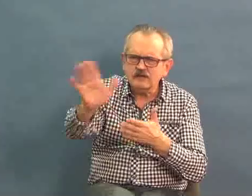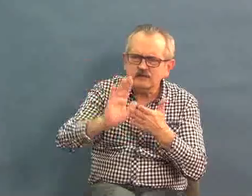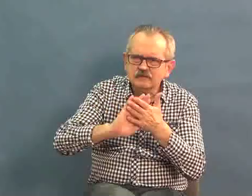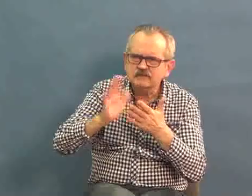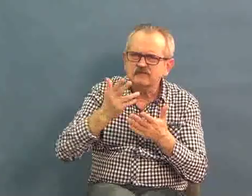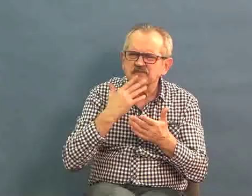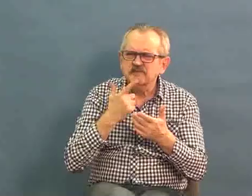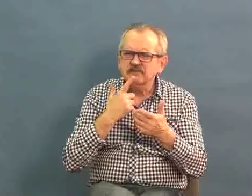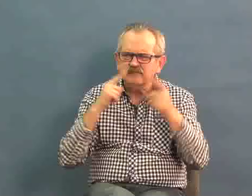Powiedz co to jest "Myszka Miki"?